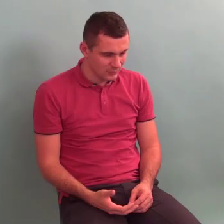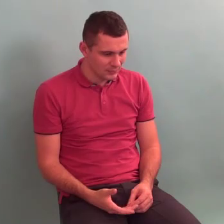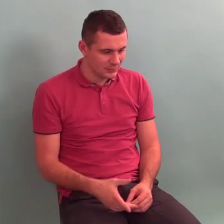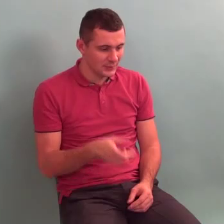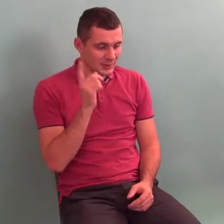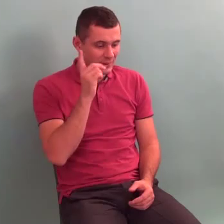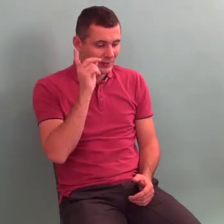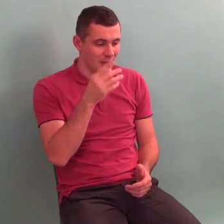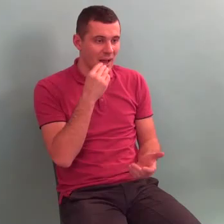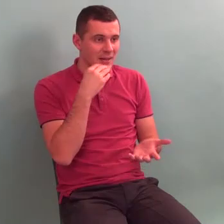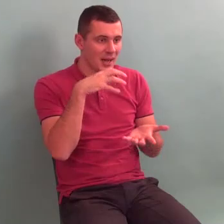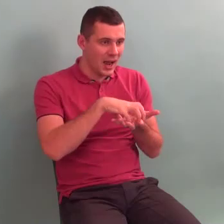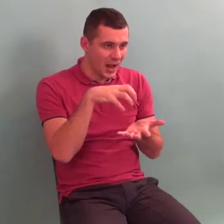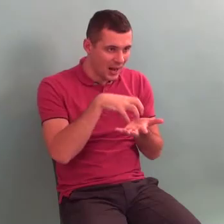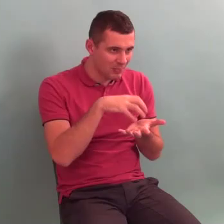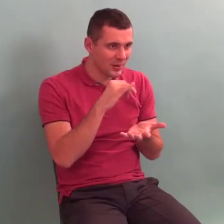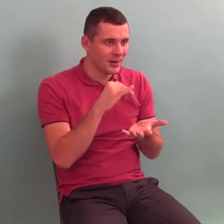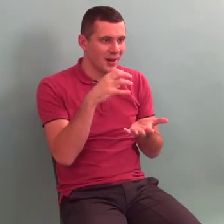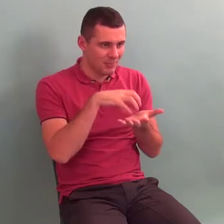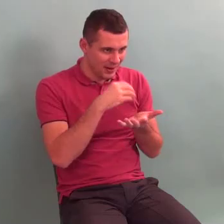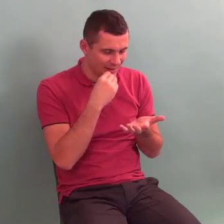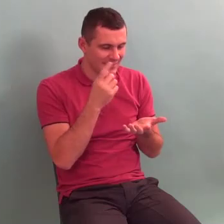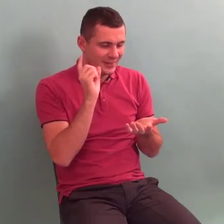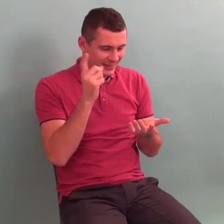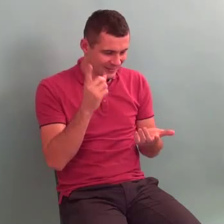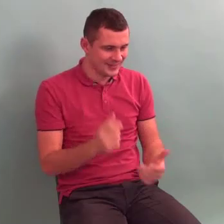Zakaz jedzenia hamburgerów.